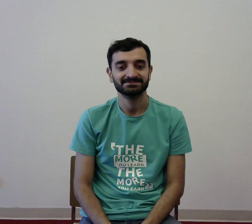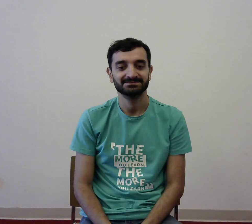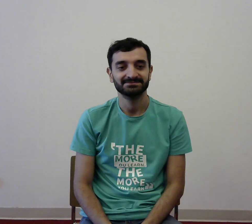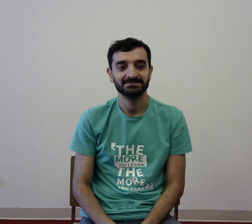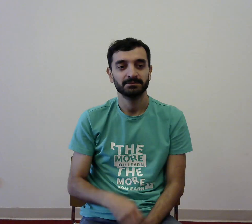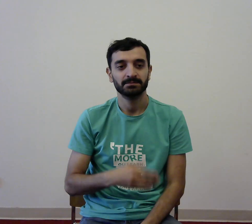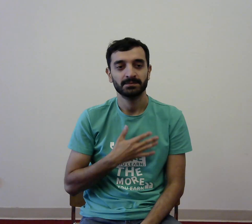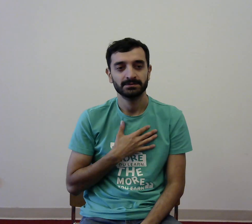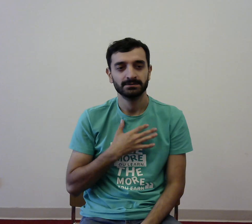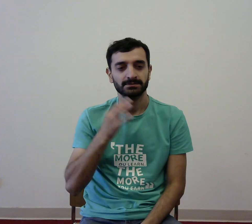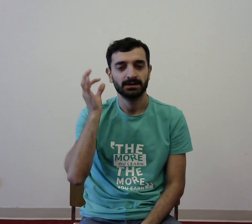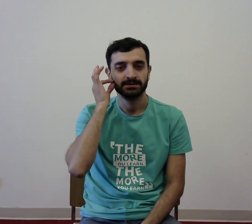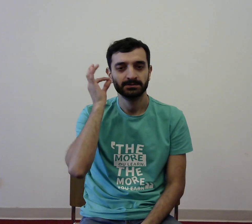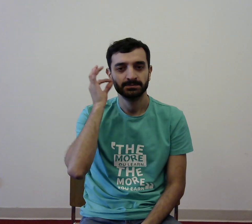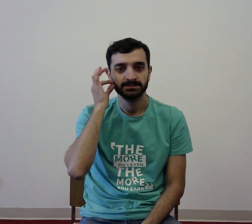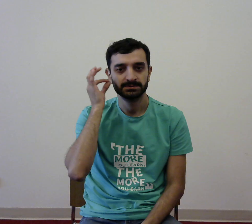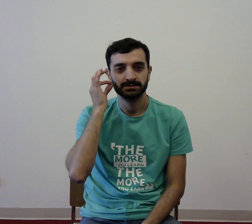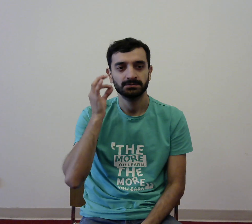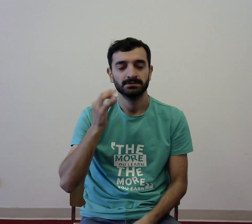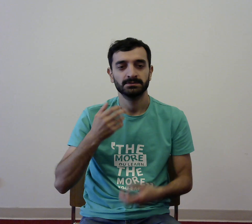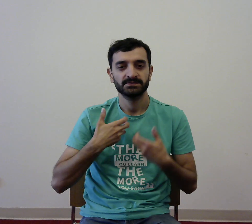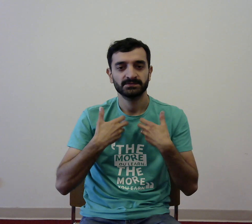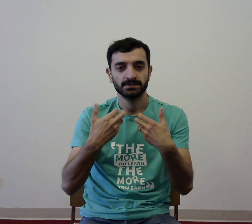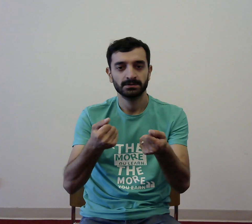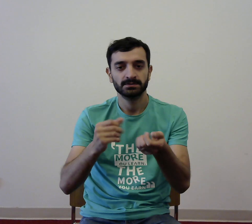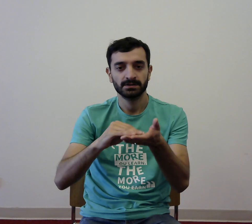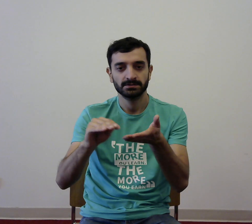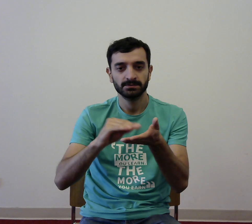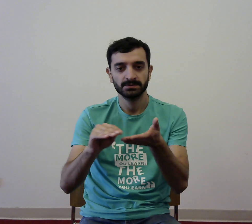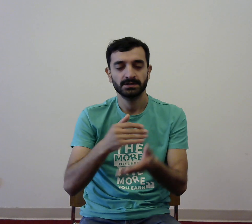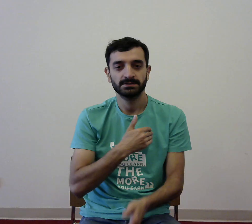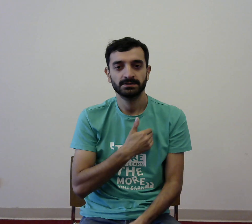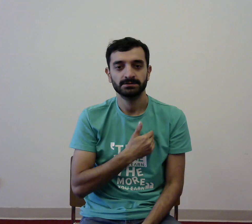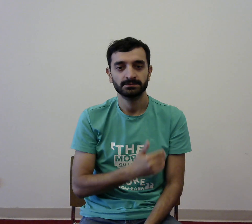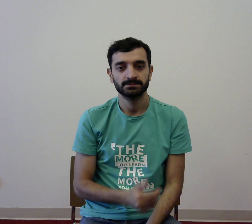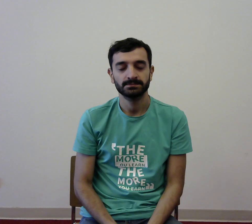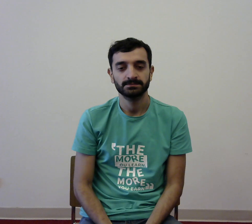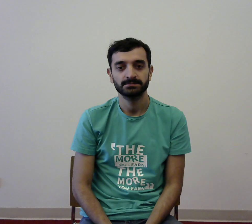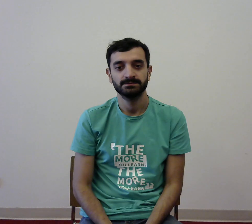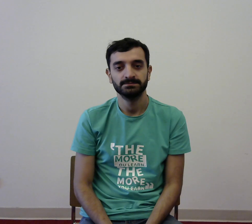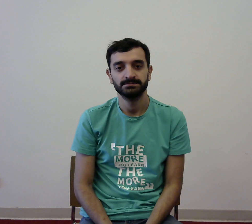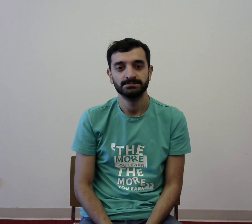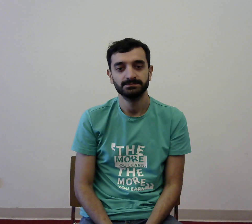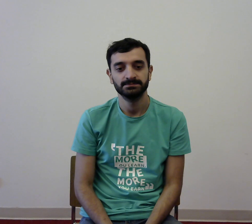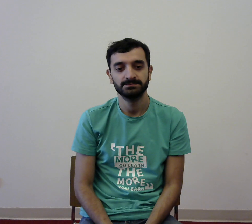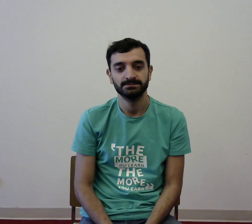Mən həkimin qəbuluna yazılmaq istəyirəm